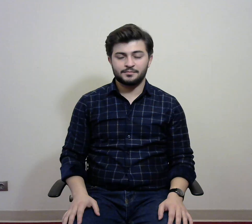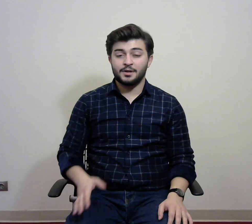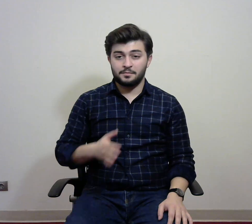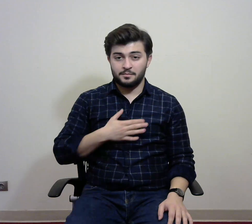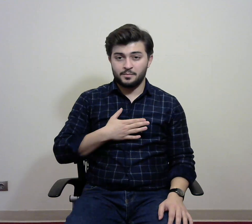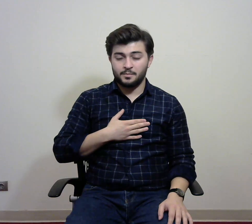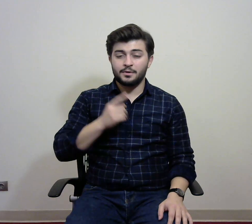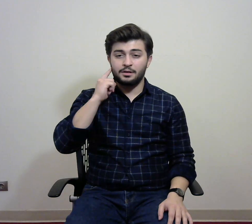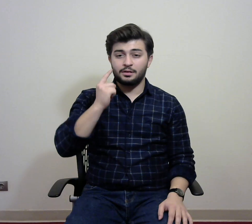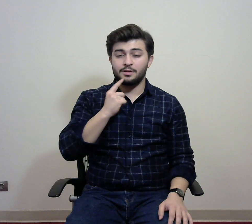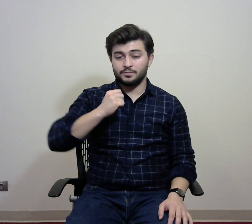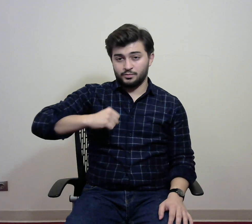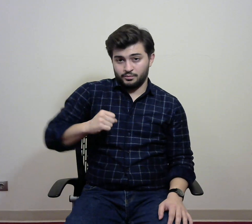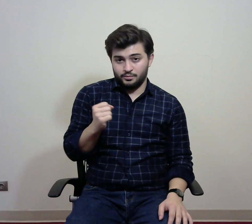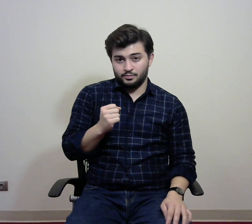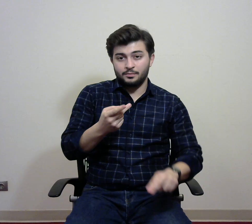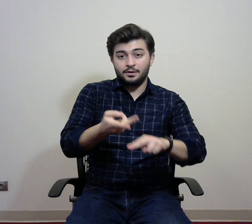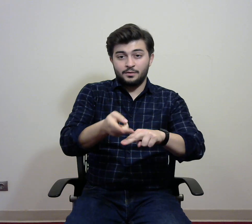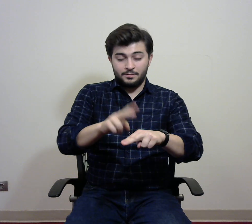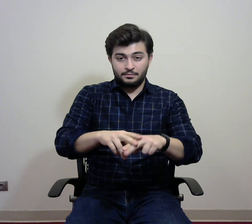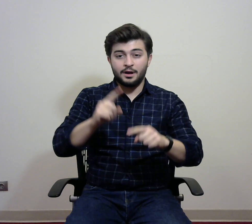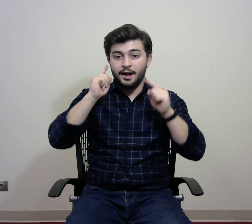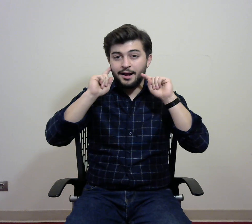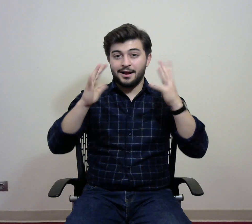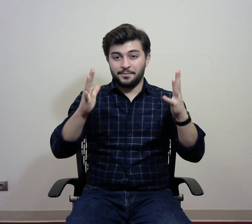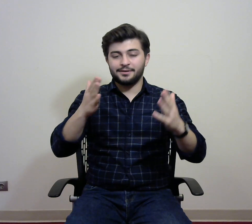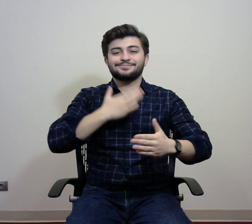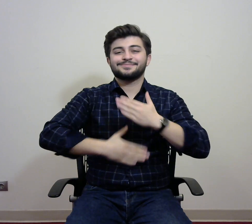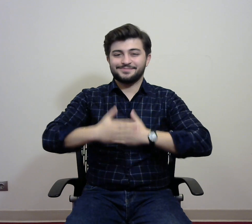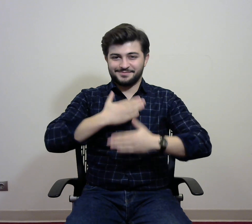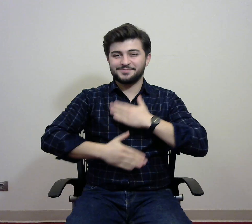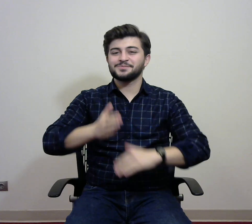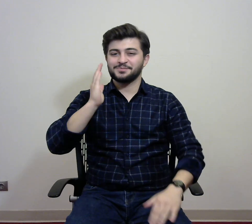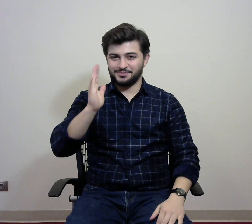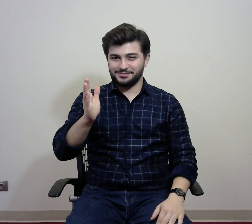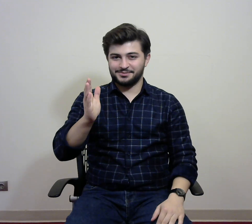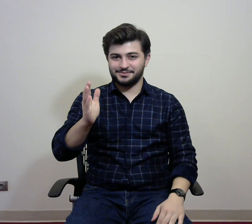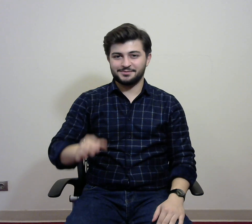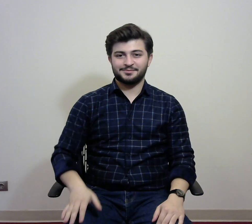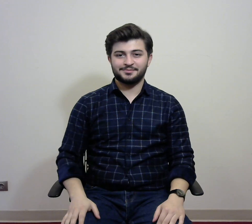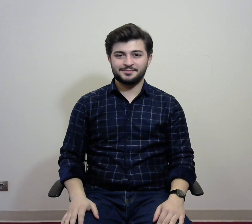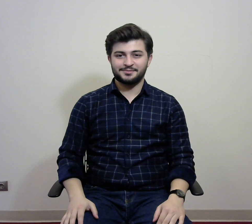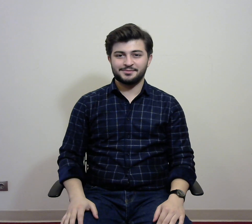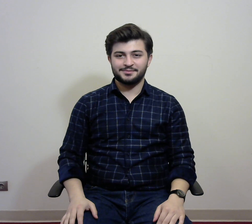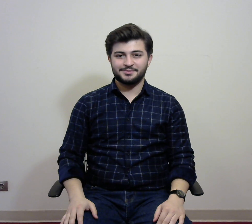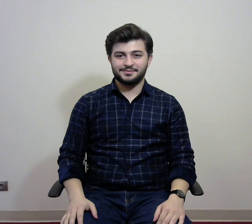Mənim eşitmə məhdudiyyətli dostlarım bu xəbərə sevinəcək